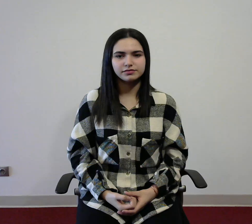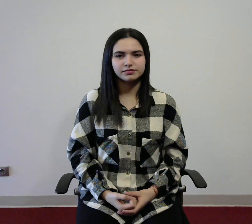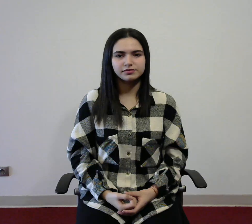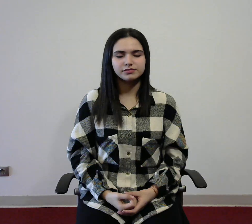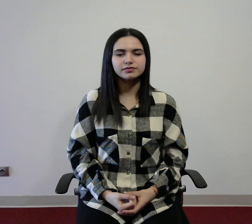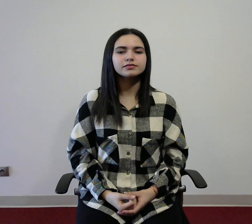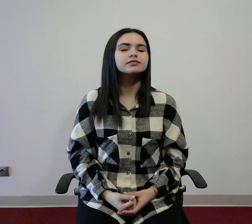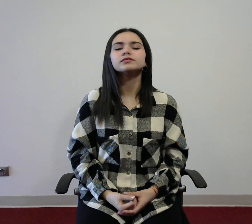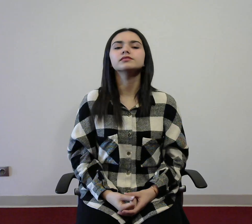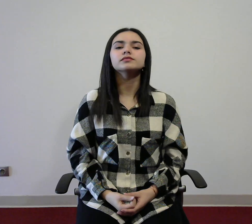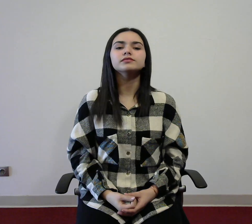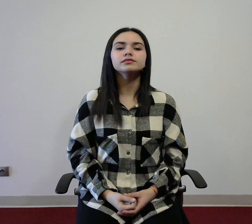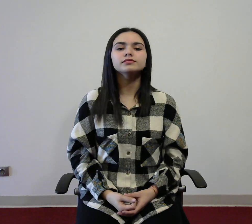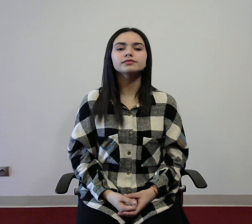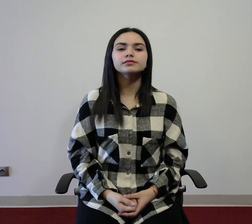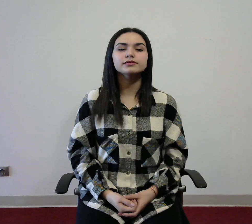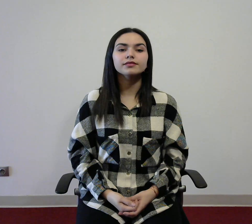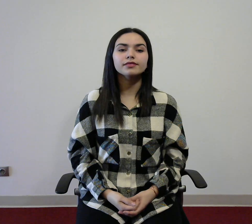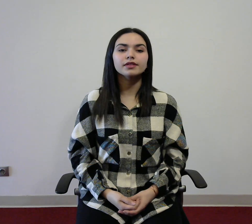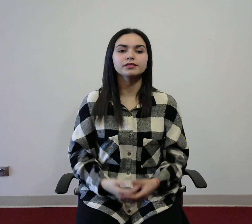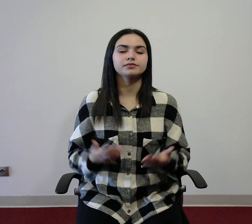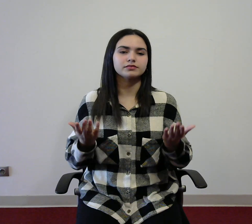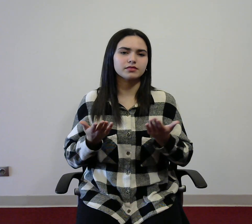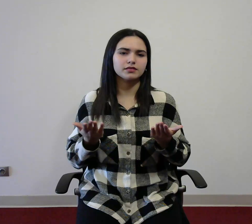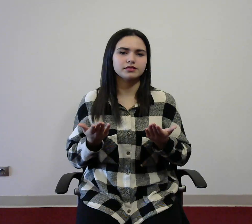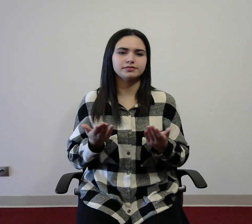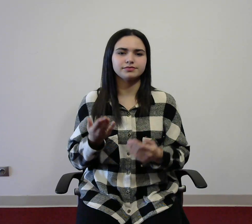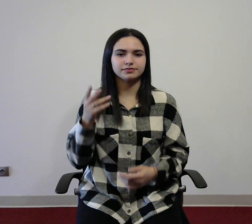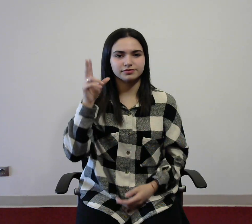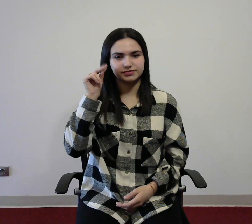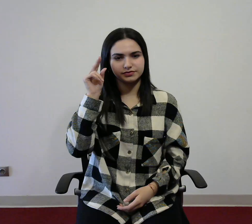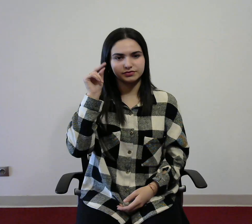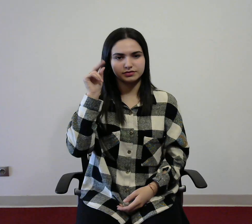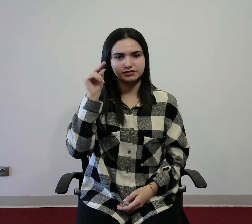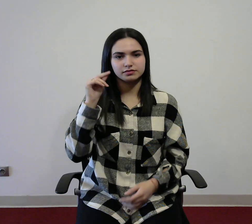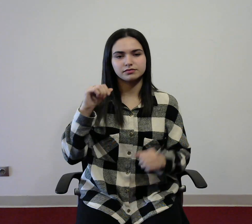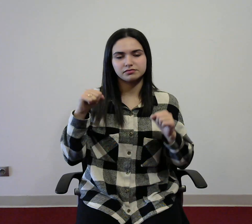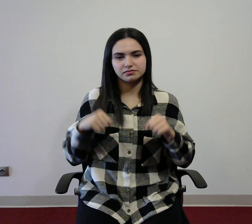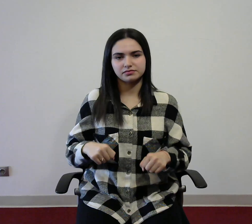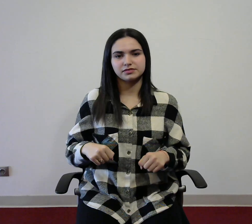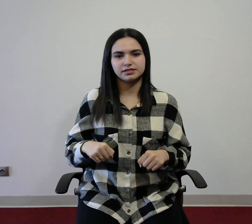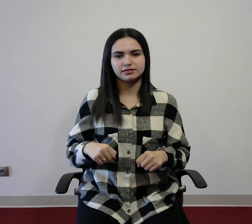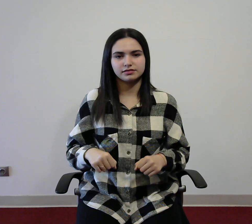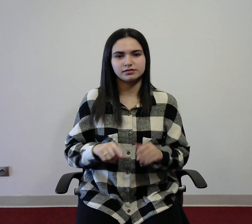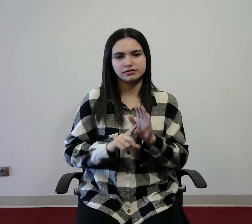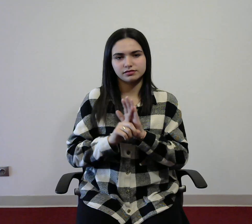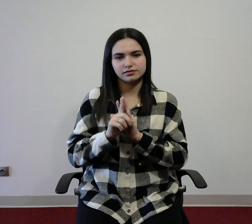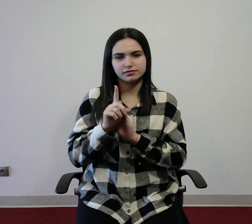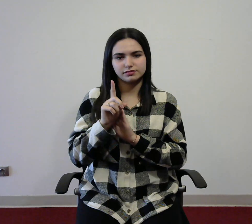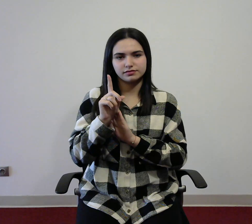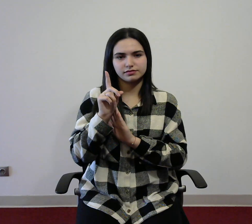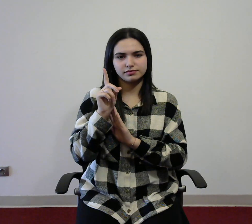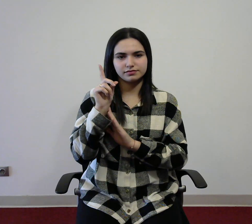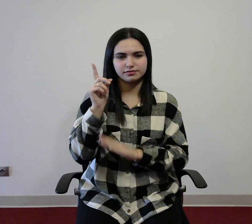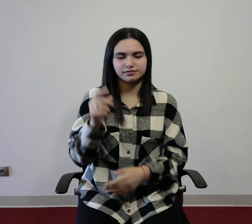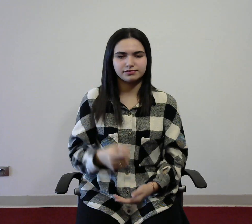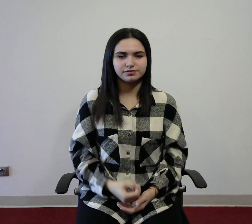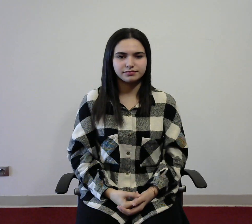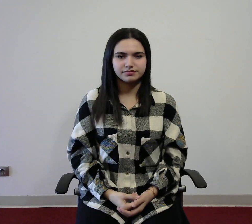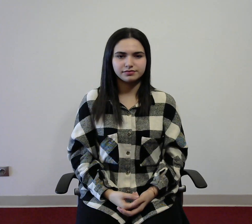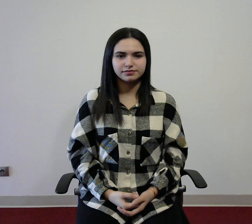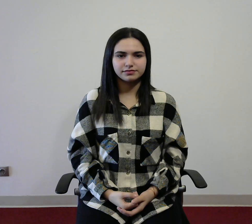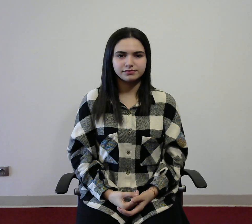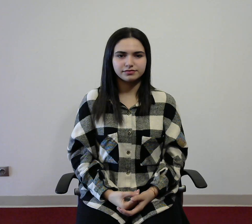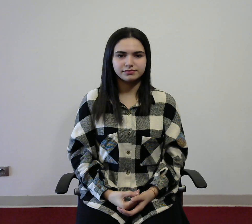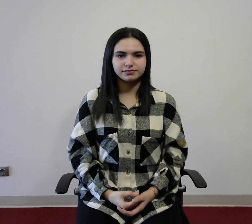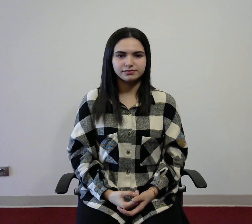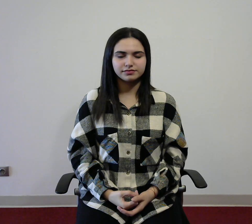Hansı tarixdən hüququm başlayır?